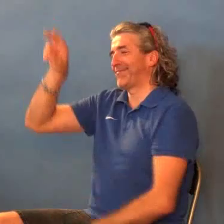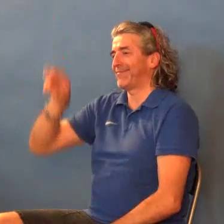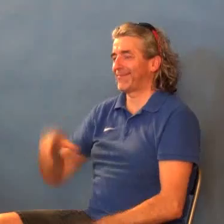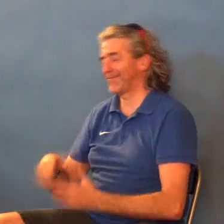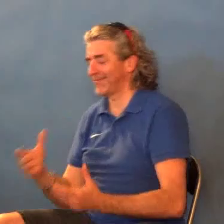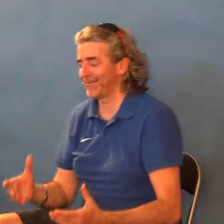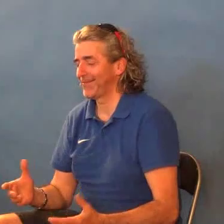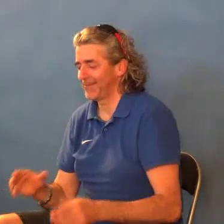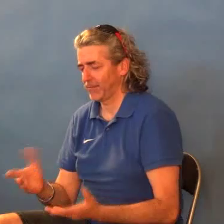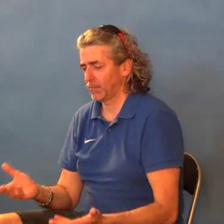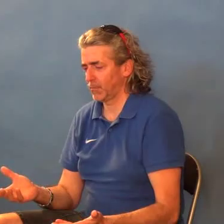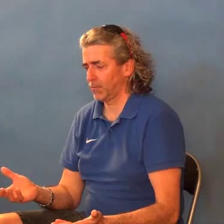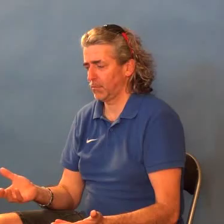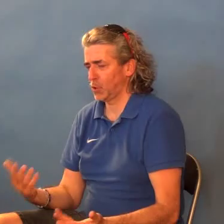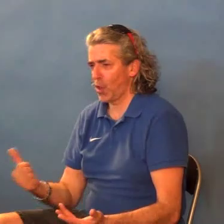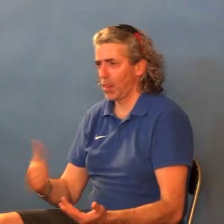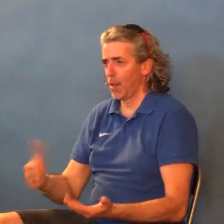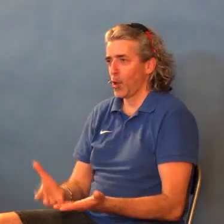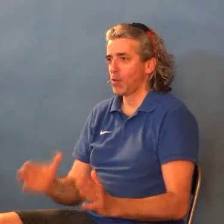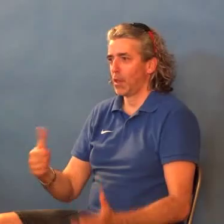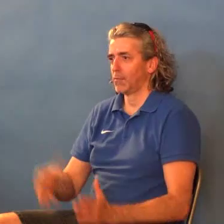Zauważył brak jednego kosza.